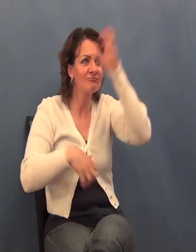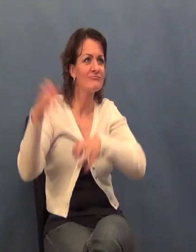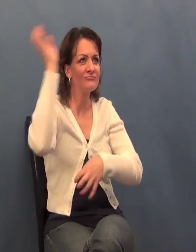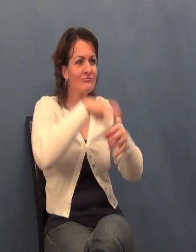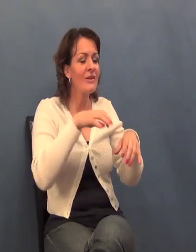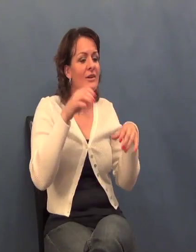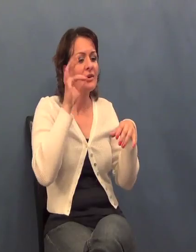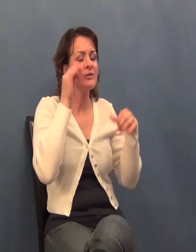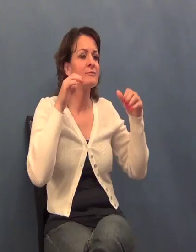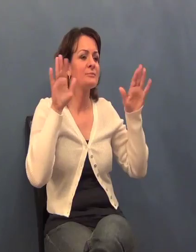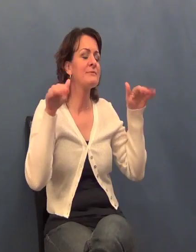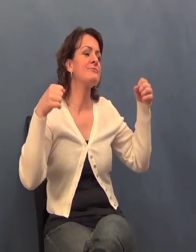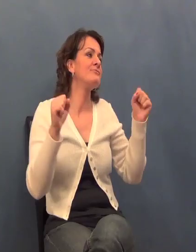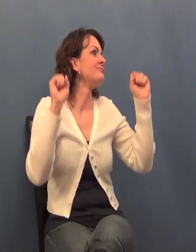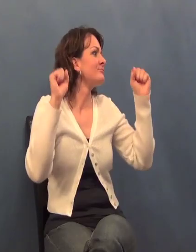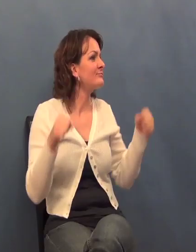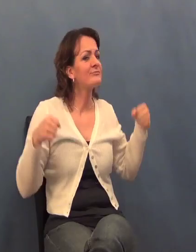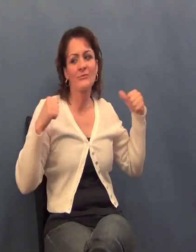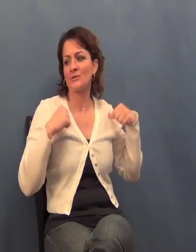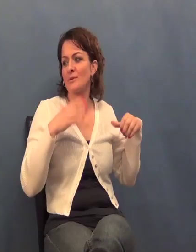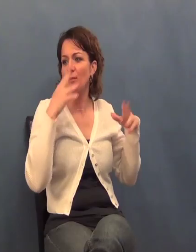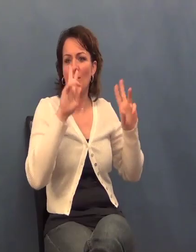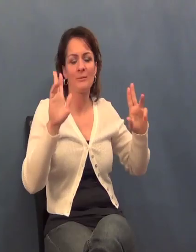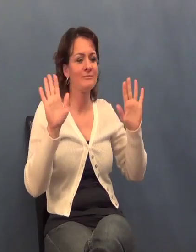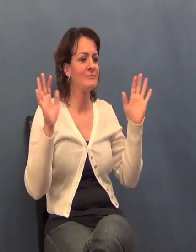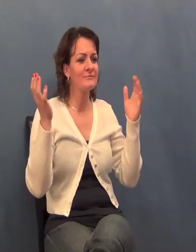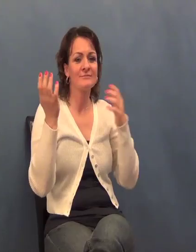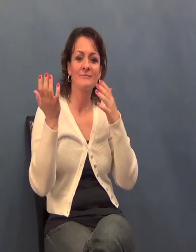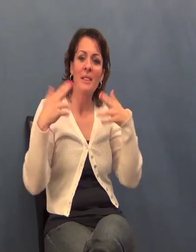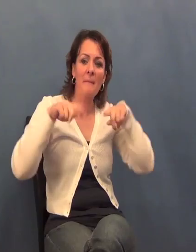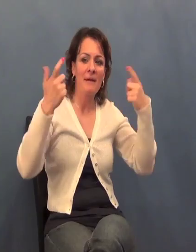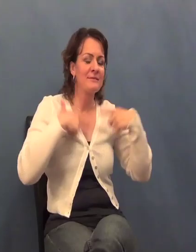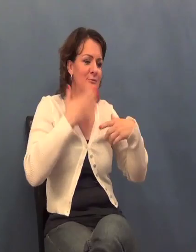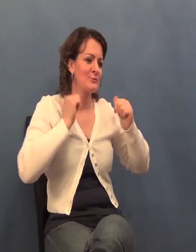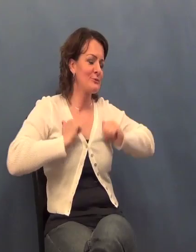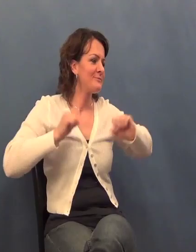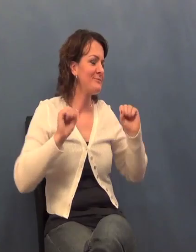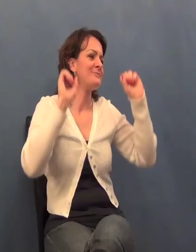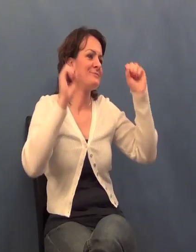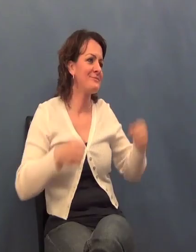Kot jest już na górze. Ptaszek huśta się, wiedząc, że nikogo nie ma i nikt nie napadnie na niego, jest spokojny.